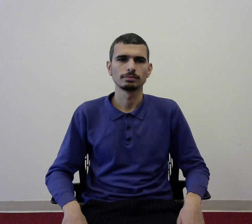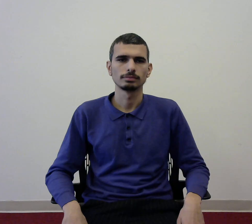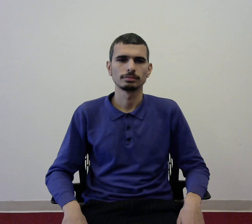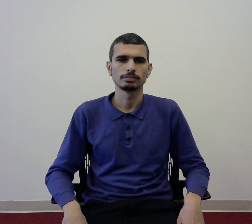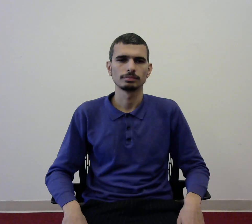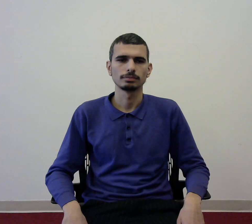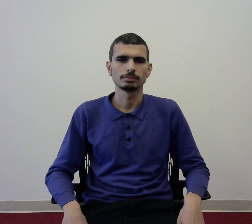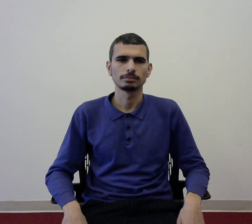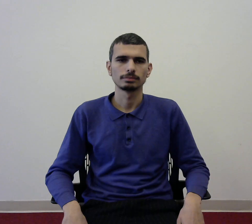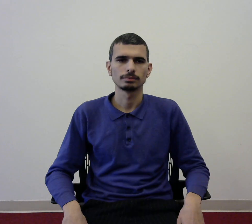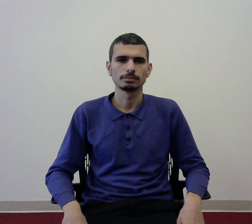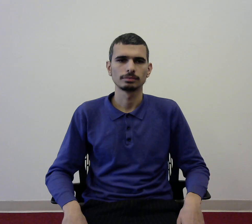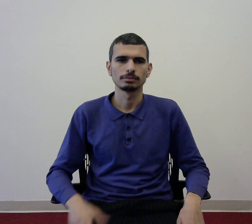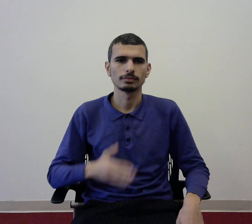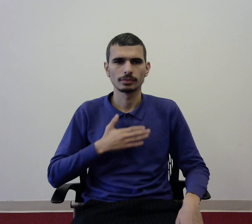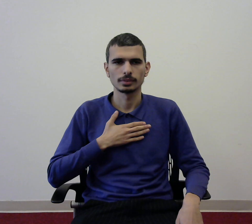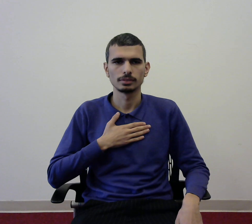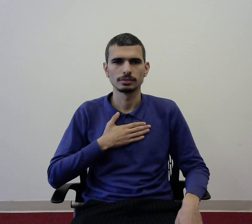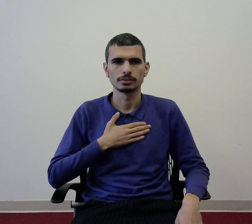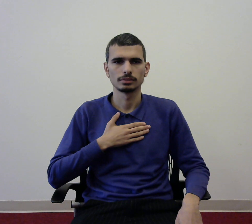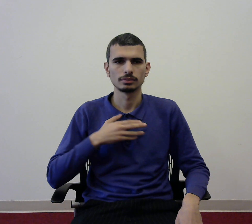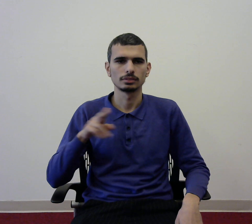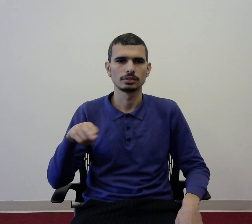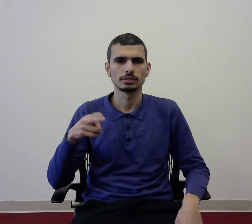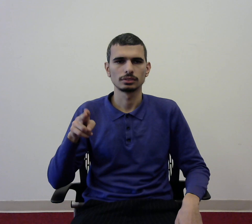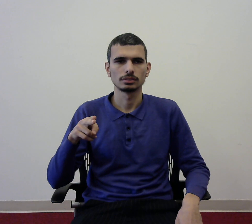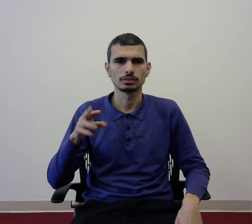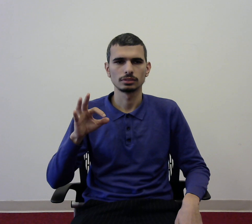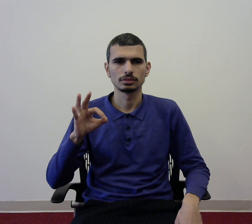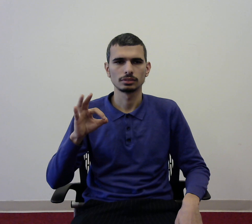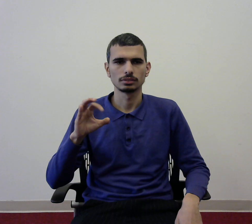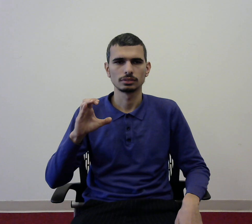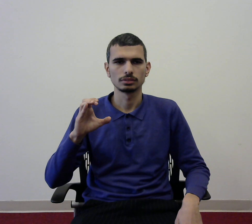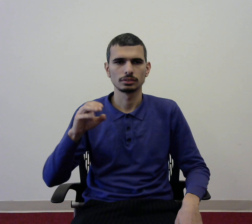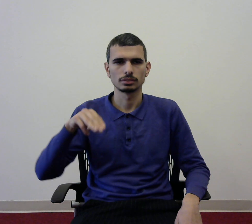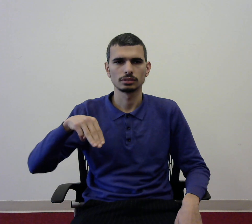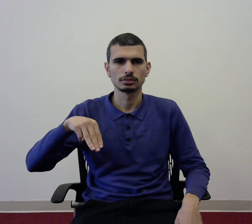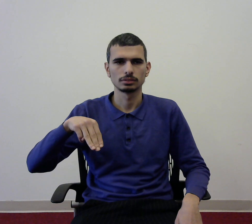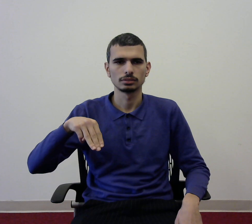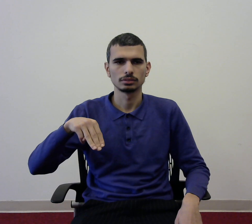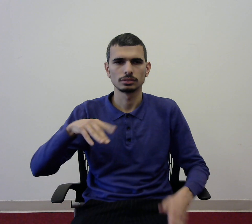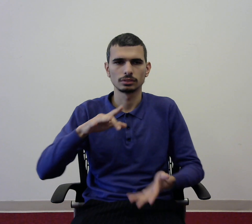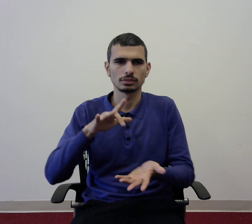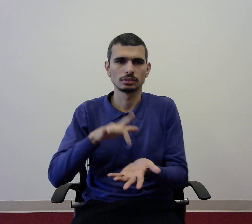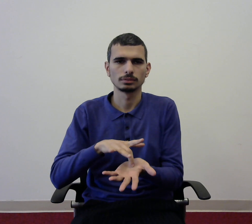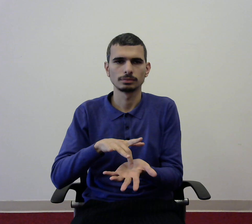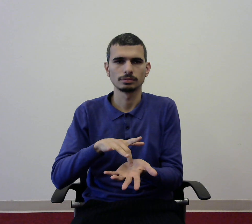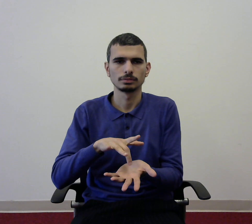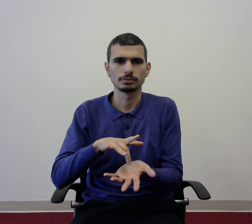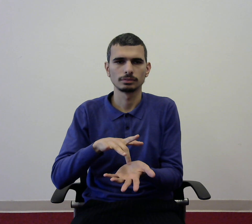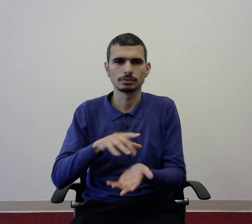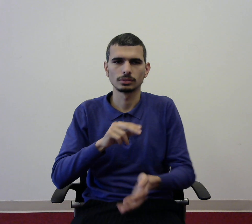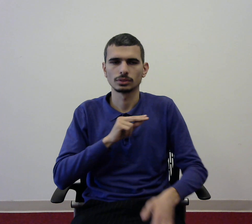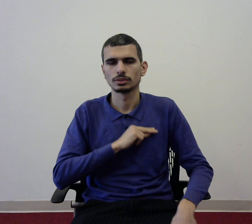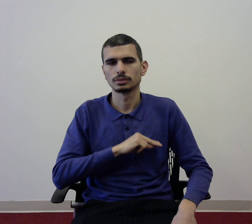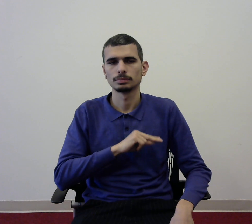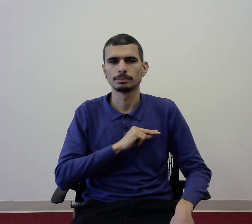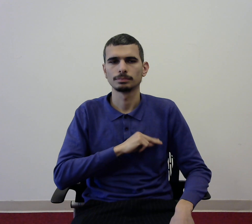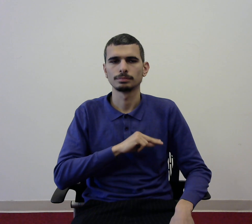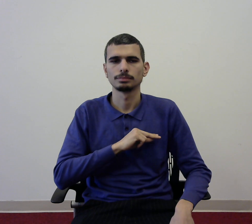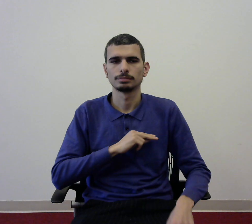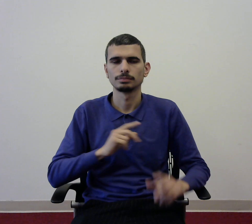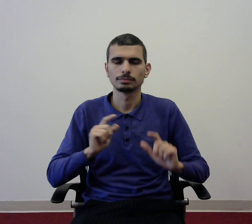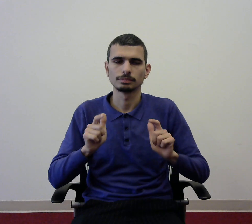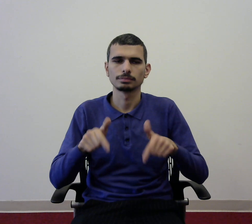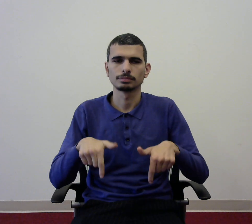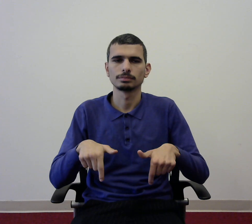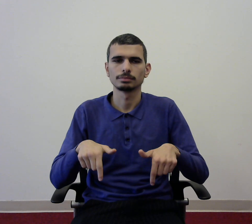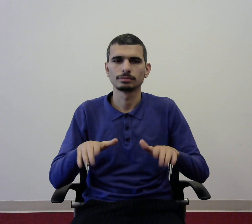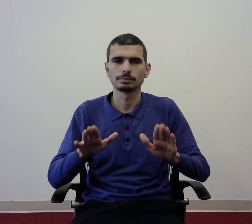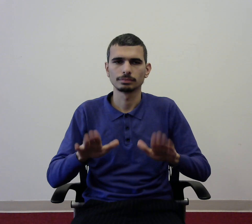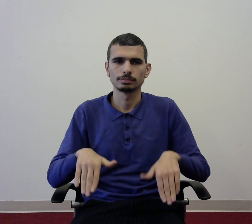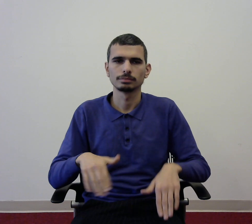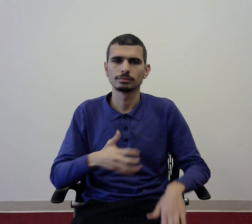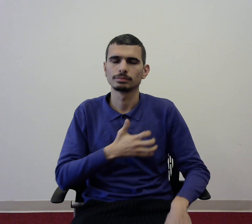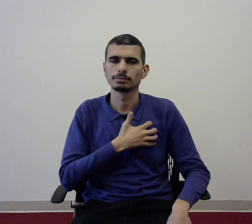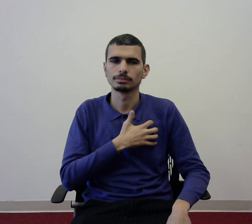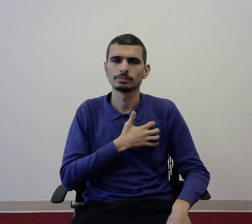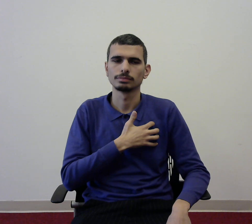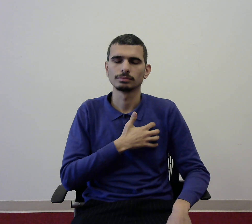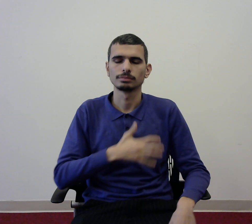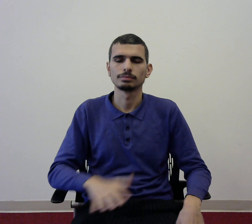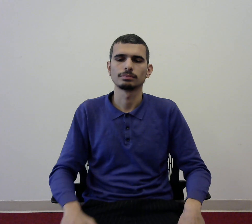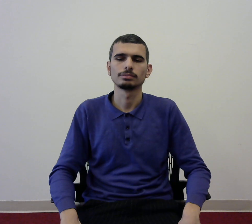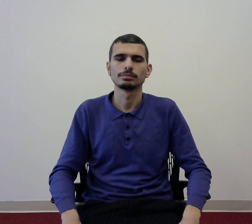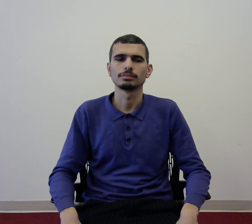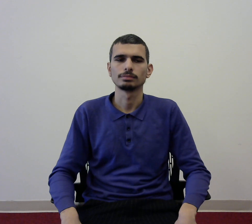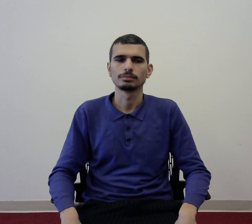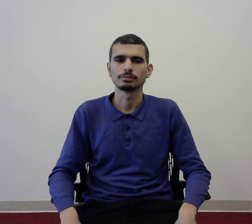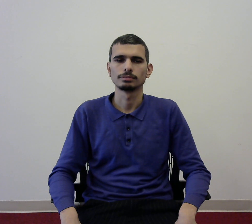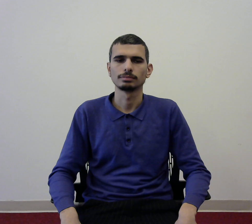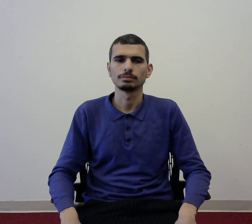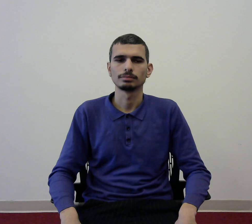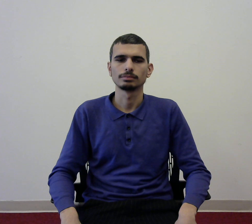Mən DOST Mərkəzində işə qəbul olmaq istəyirəm